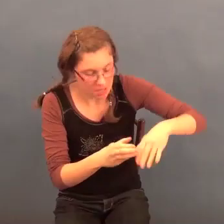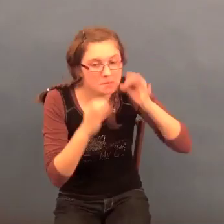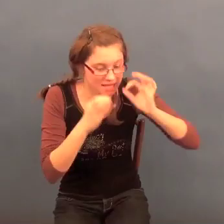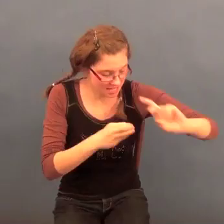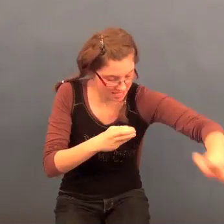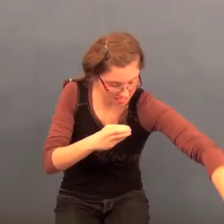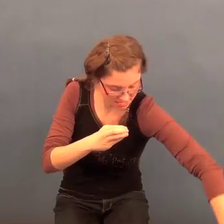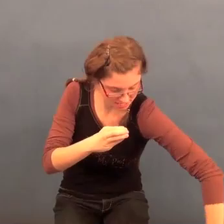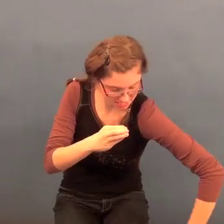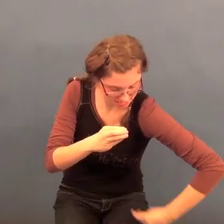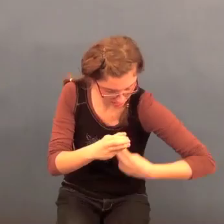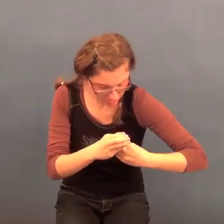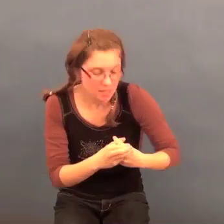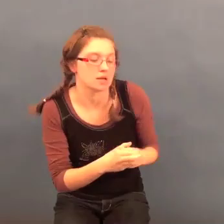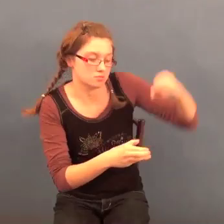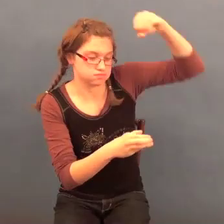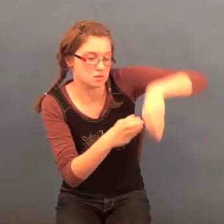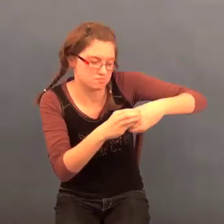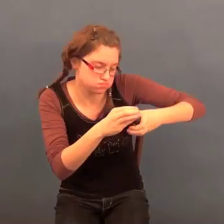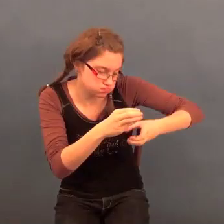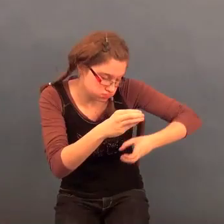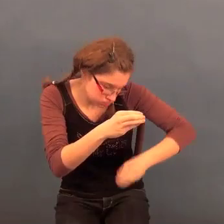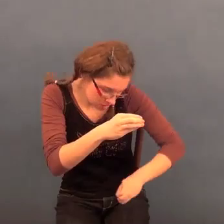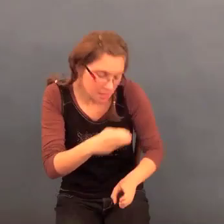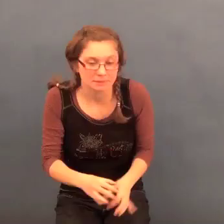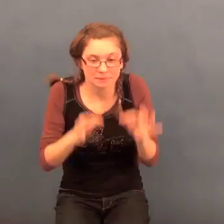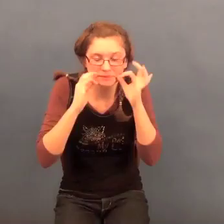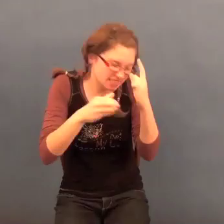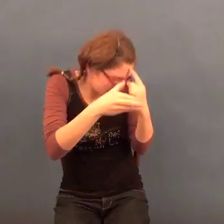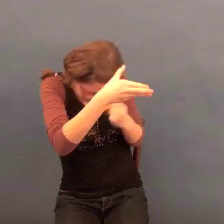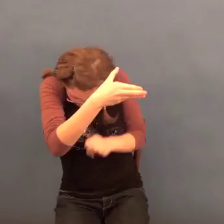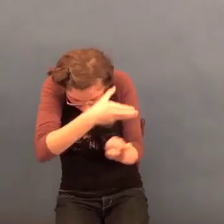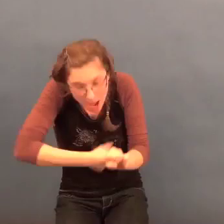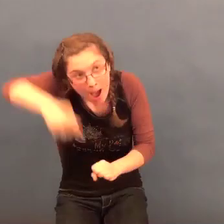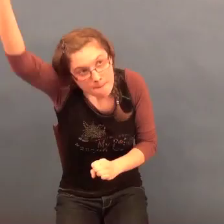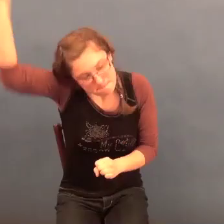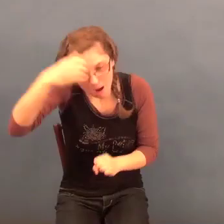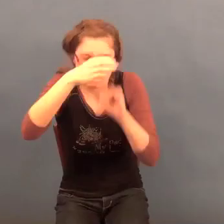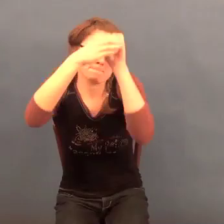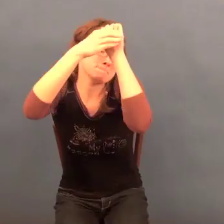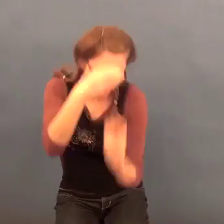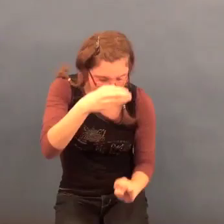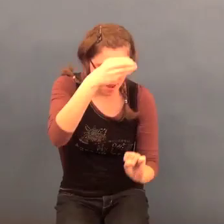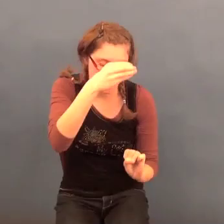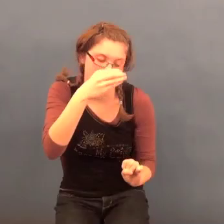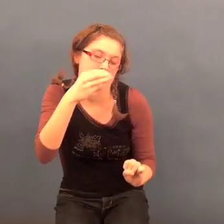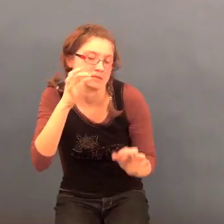Kot wchodzi od dołu rynny, ale kula spada od góry, uderza go w głowę i upada na dół.